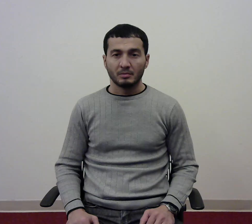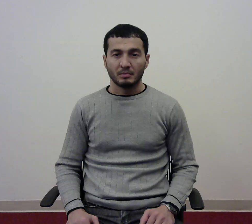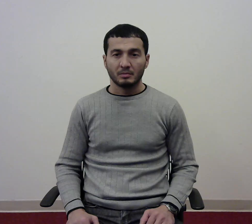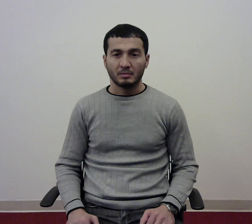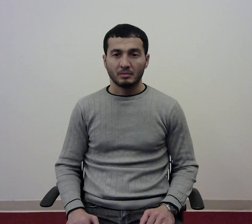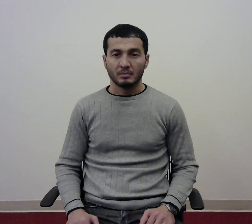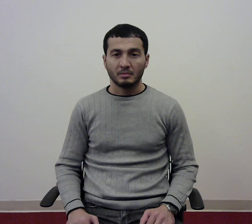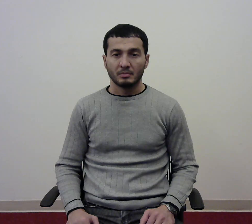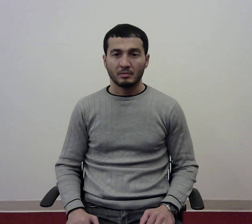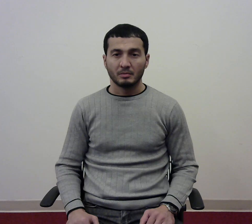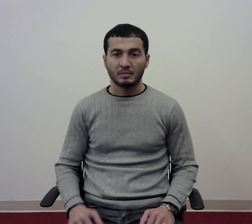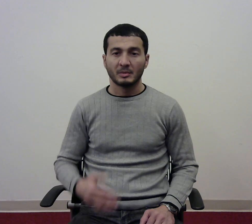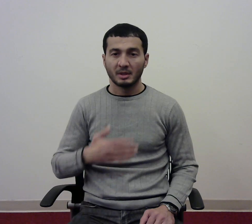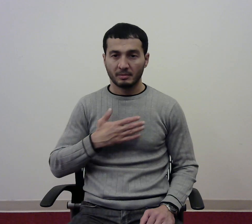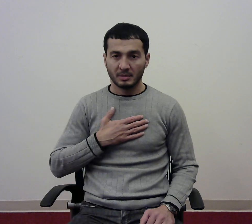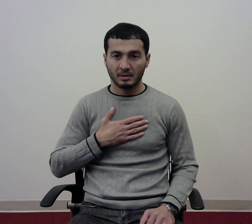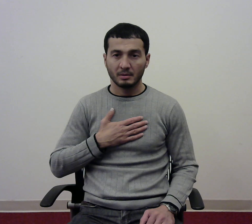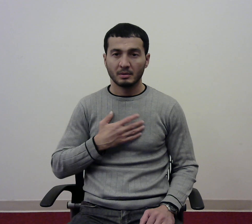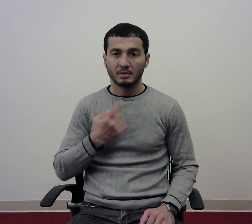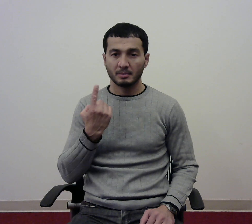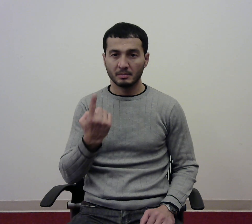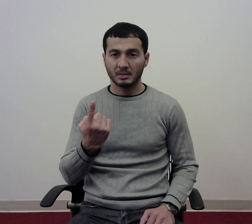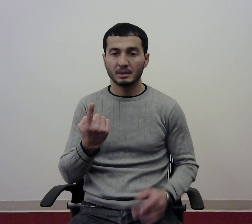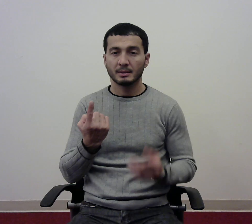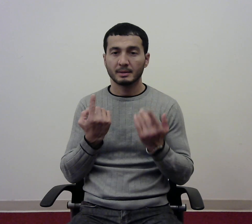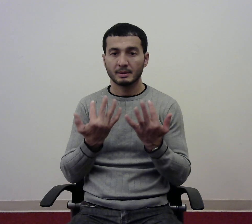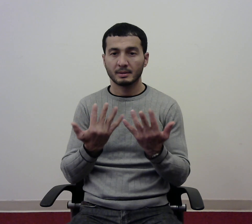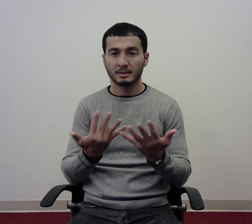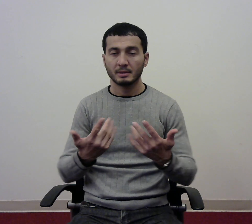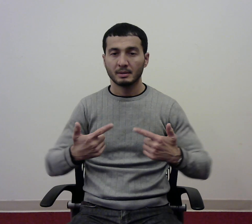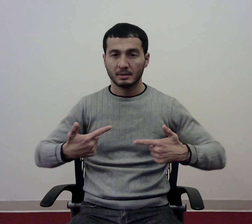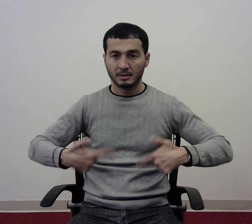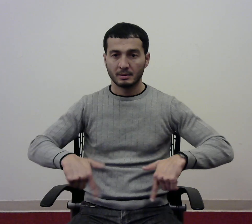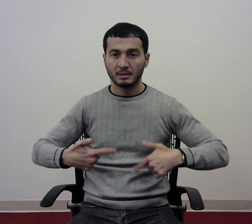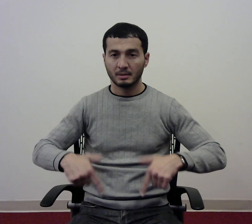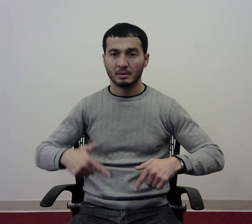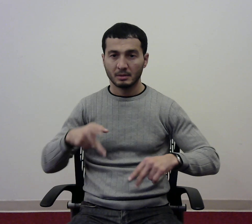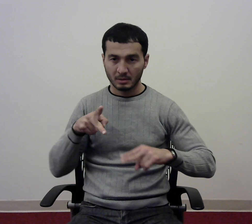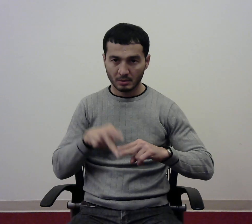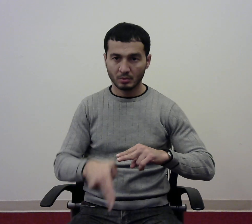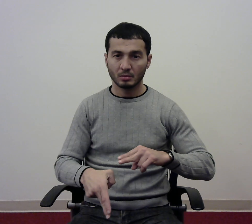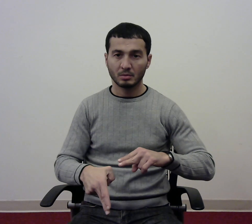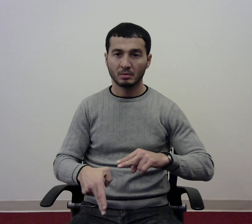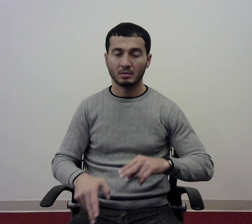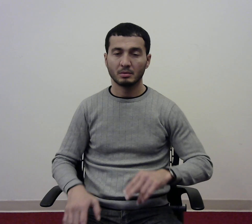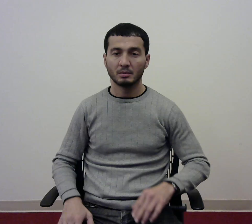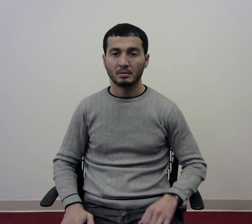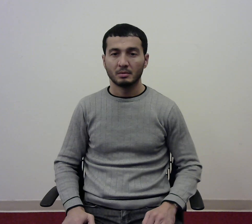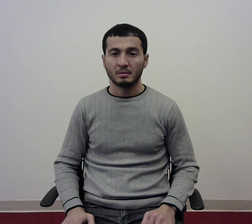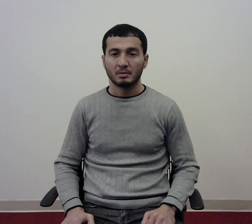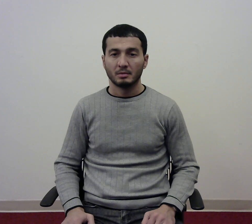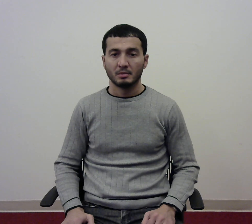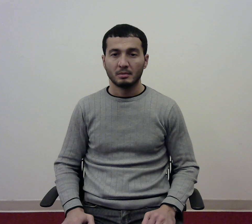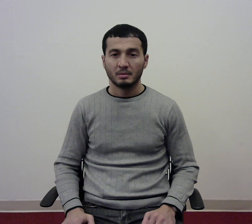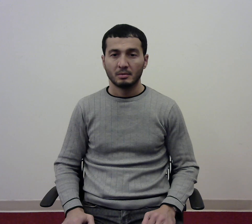Mən bir neçə imtahandan kəsildim